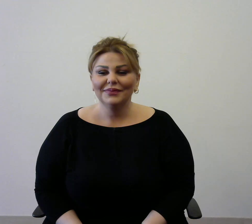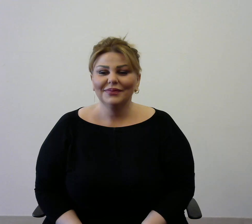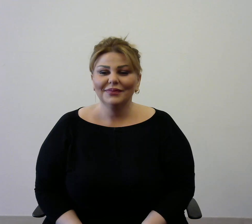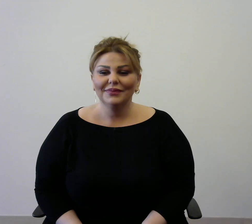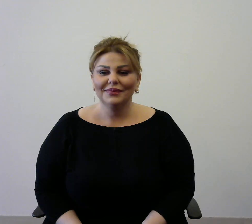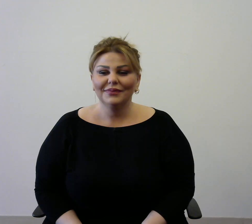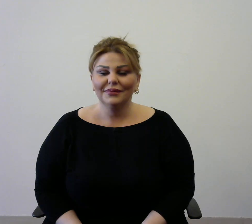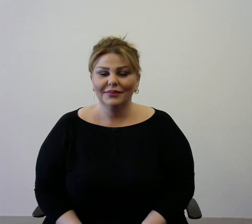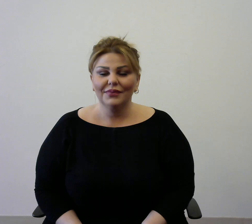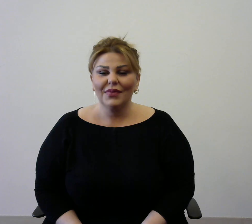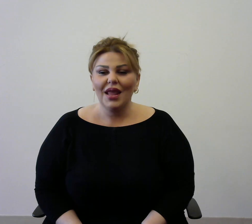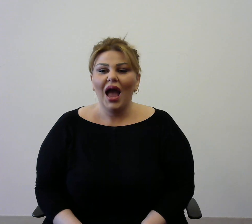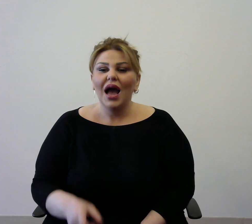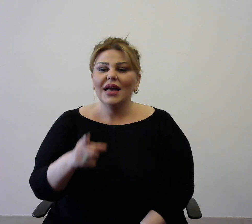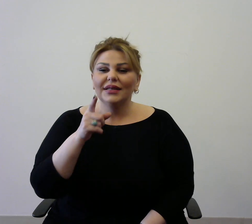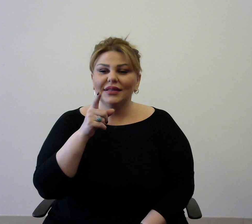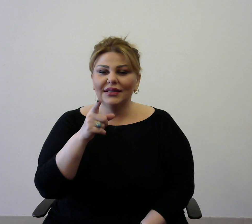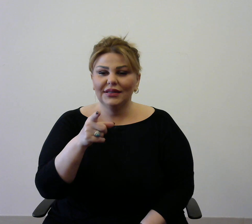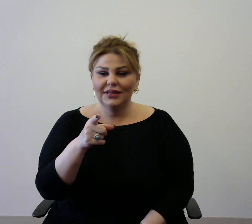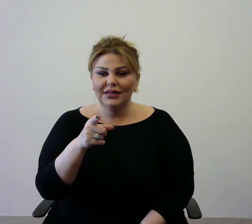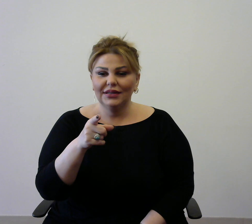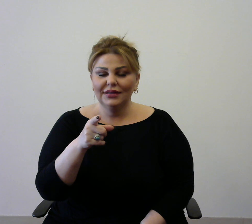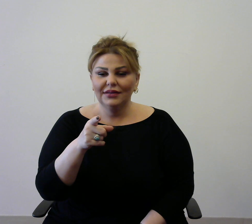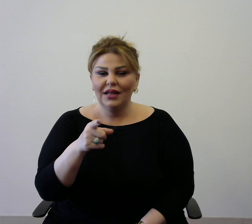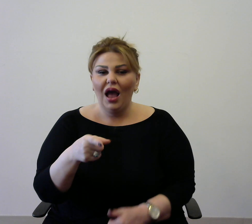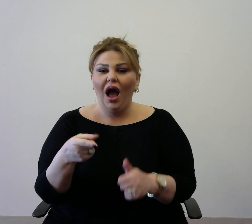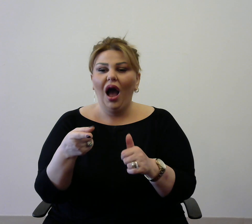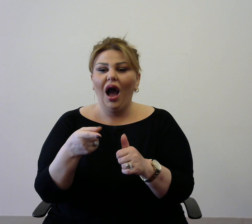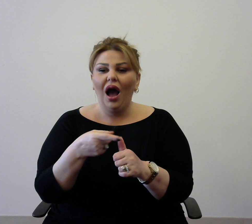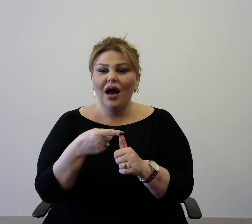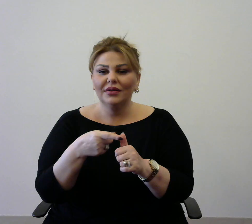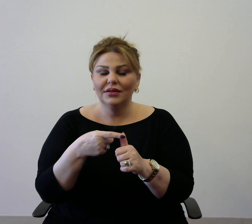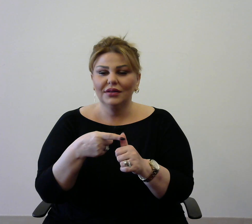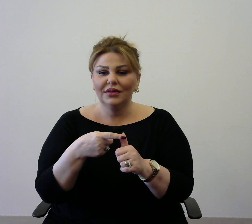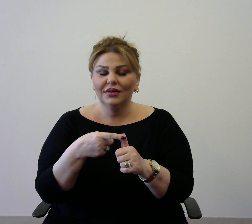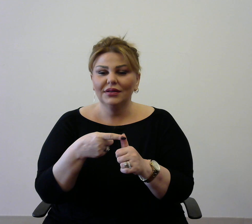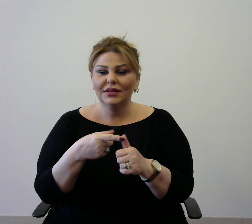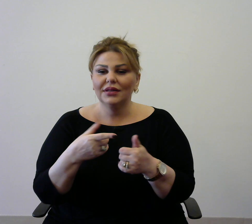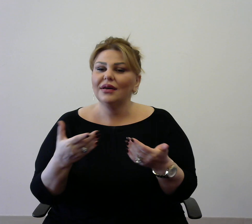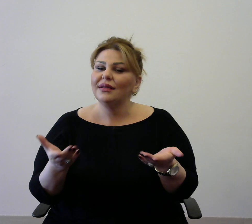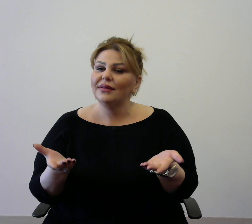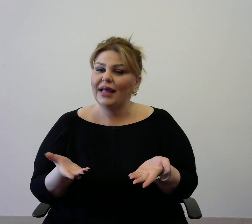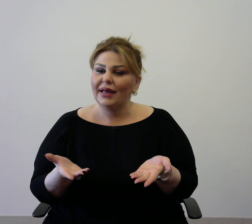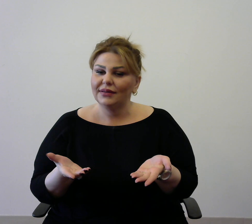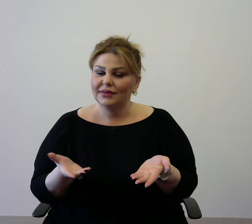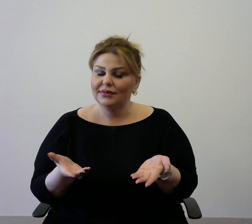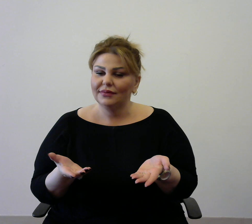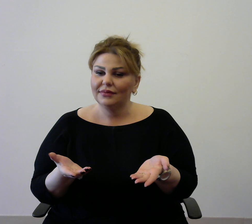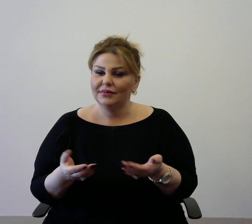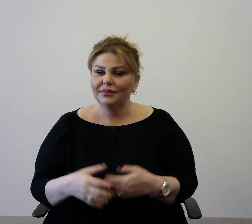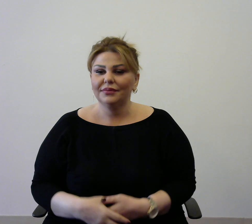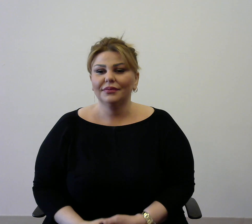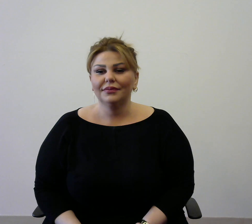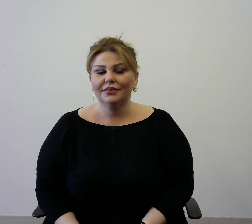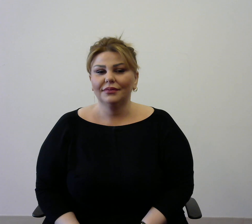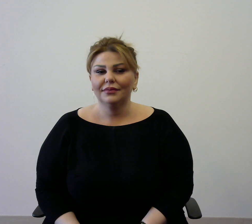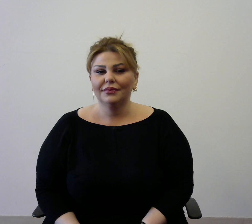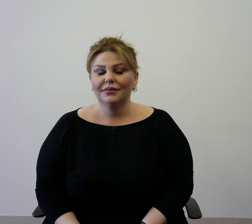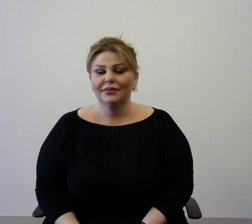Sizin adınız nədir?